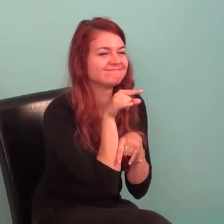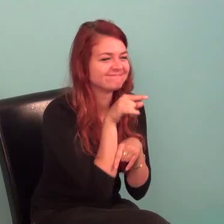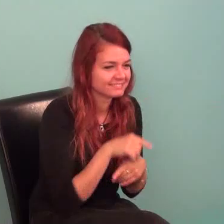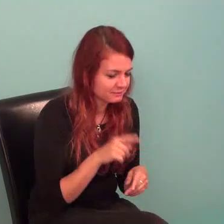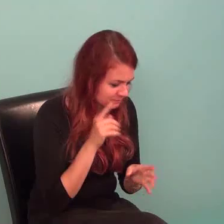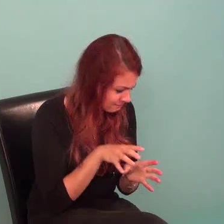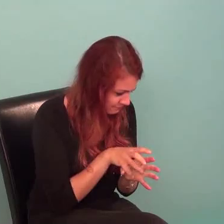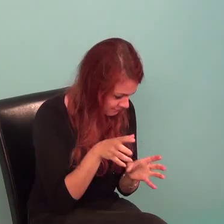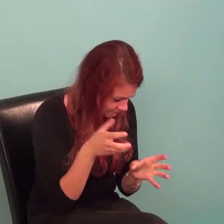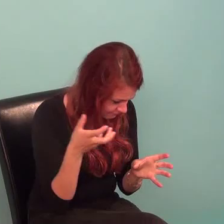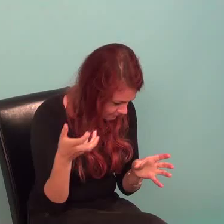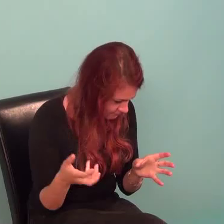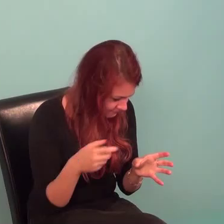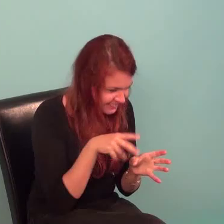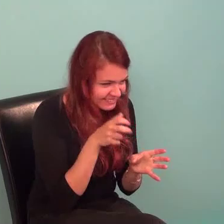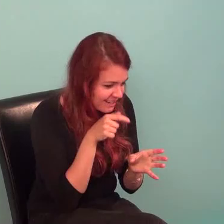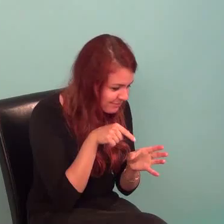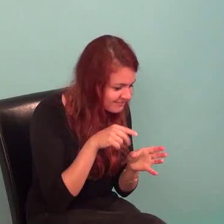Chłopiec odkręca słoik, żaba jest w środku.